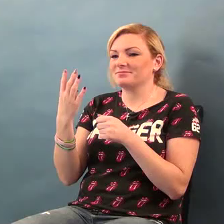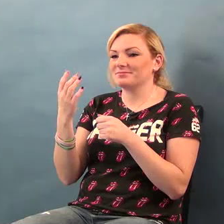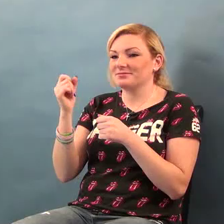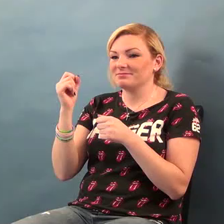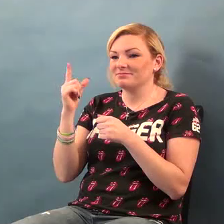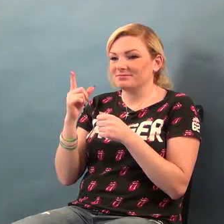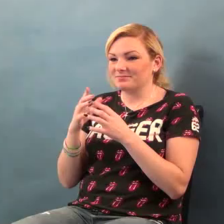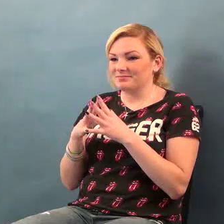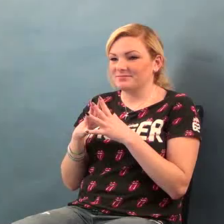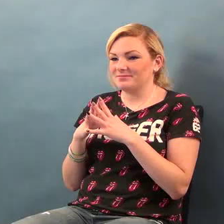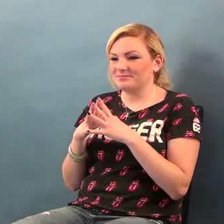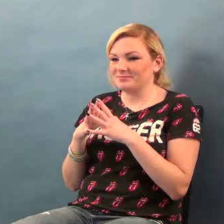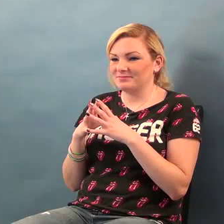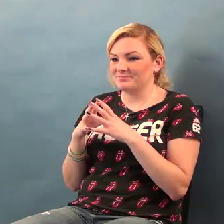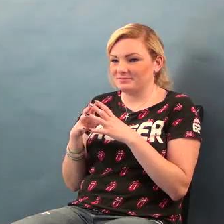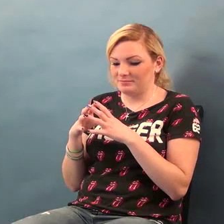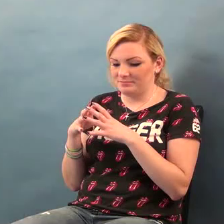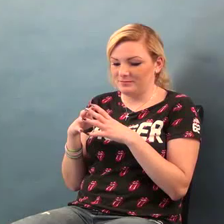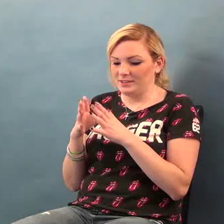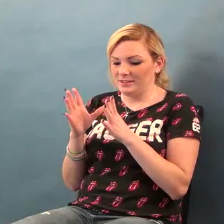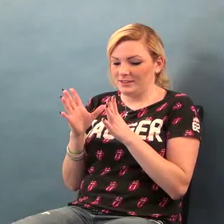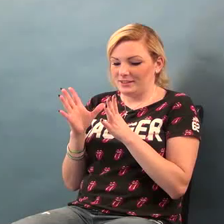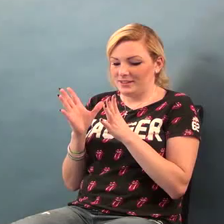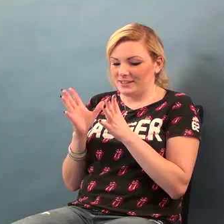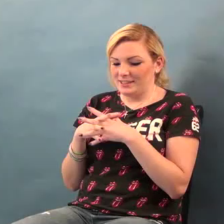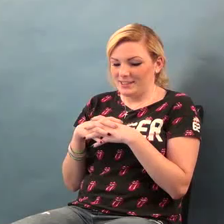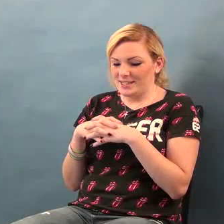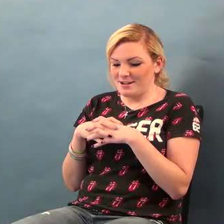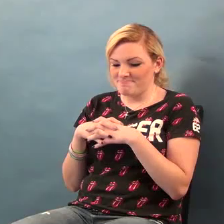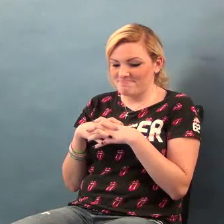Niestety, piętnastego lutego cały dzień mnie nie ma w domu.